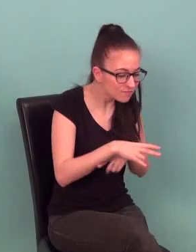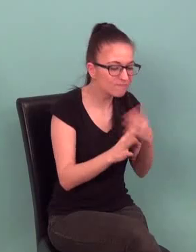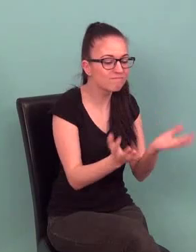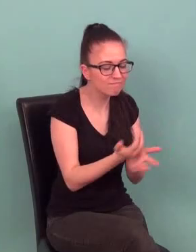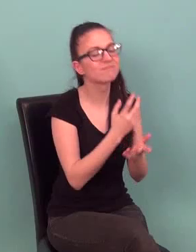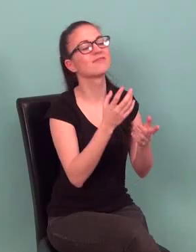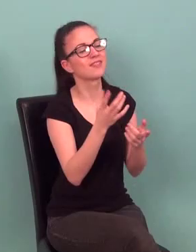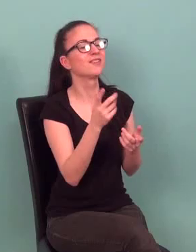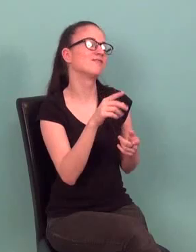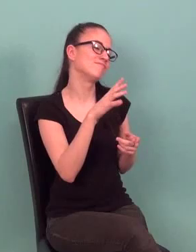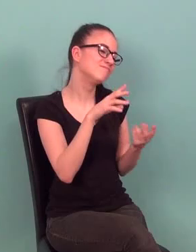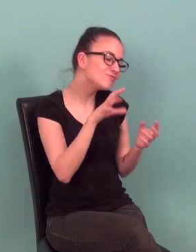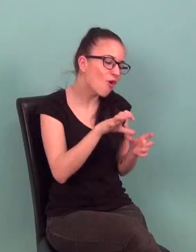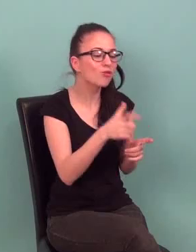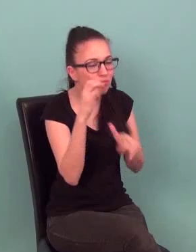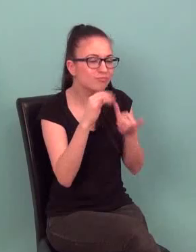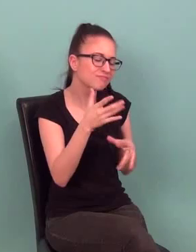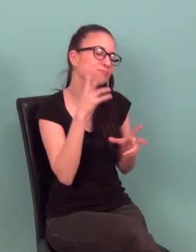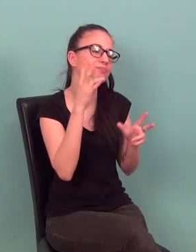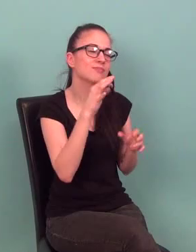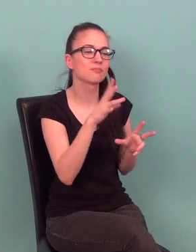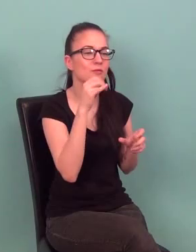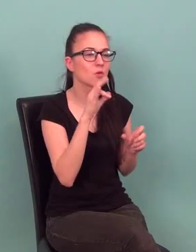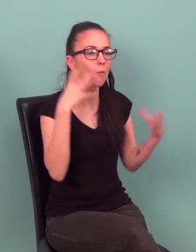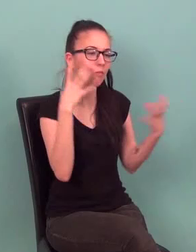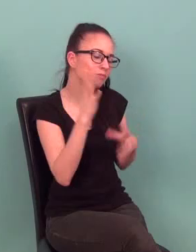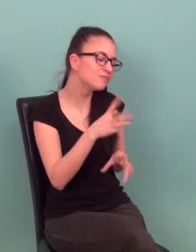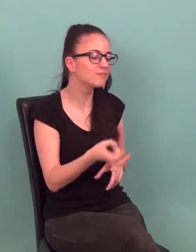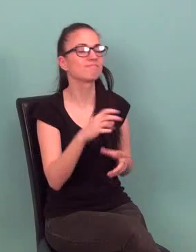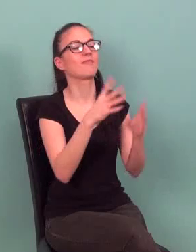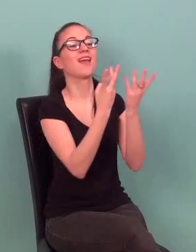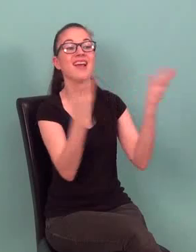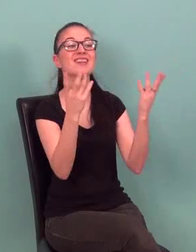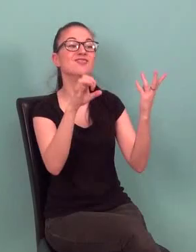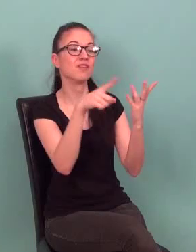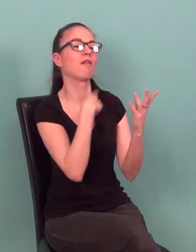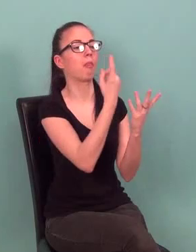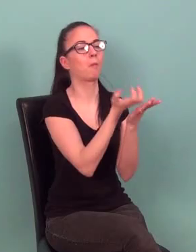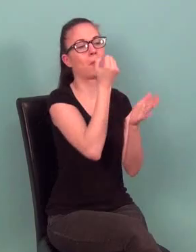Chłopiec i pies przyglądają się żabom, a potem chłopiec bierze jedną ze stojących w rzędzie żabek.